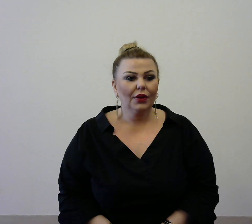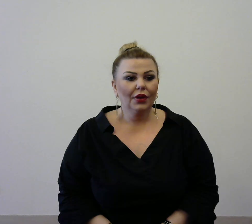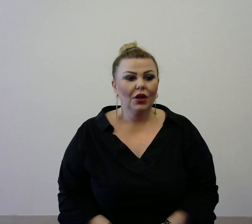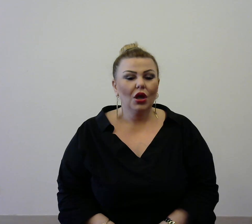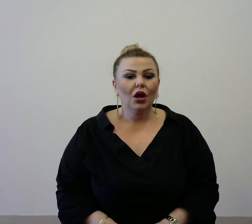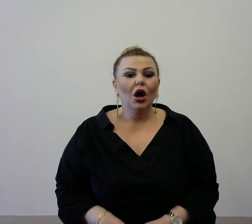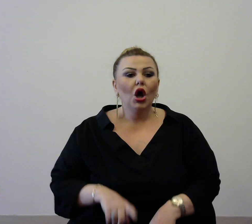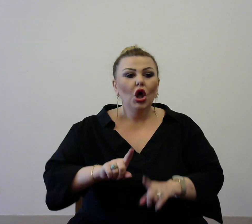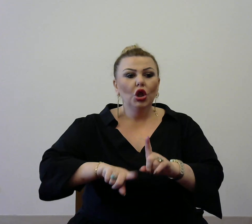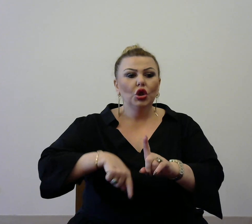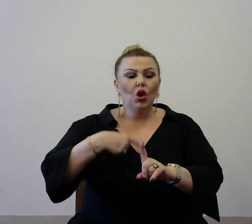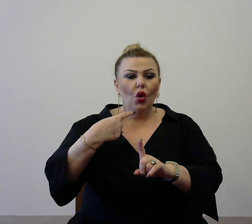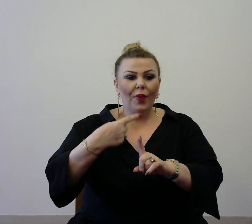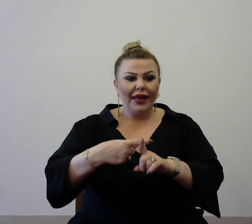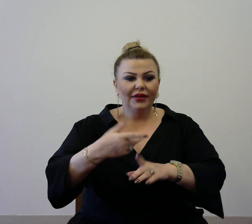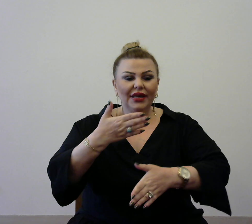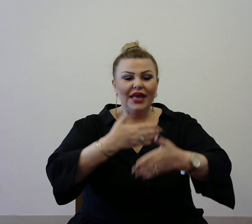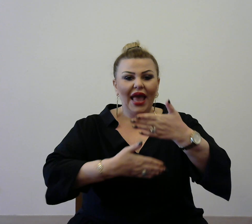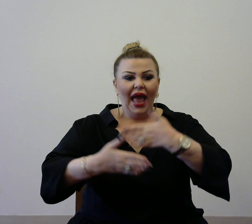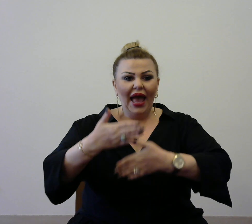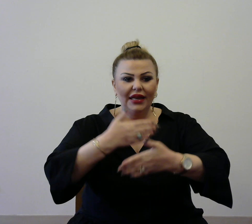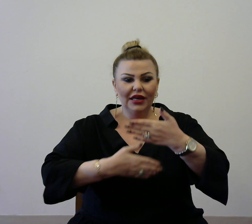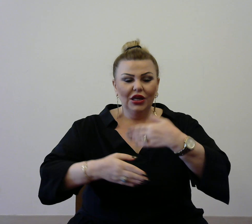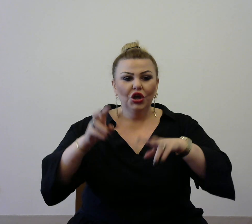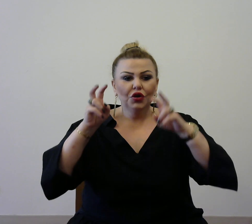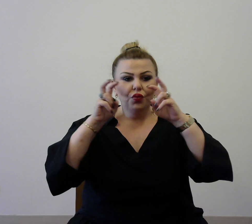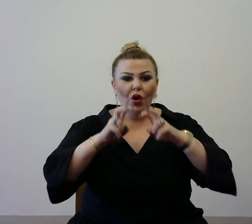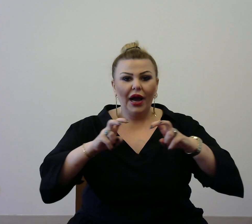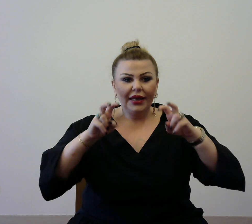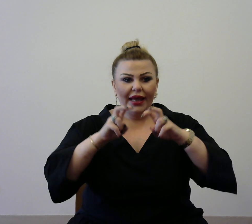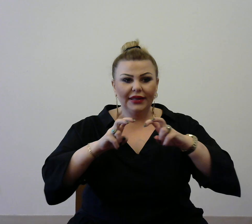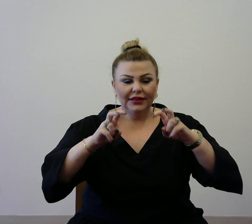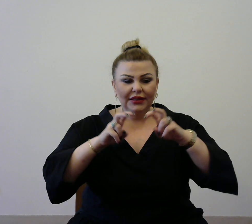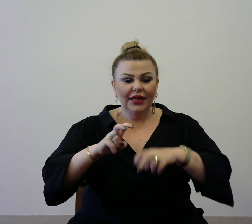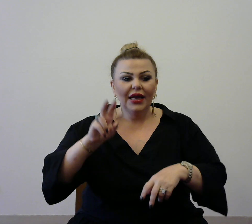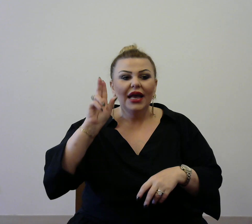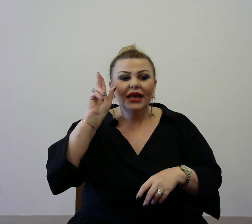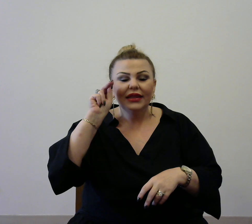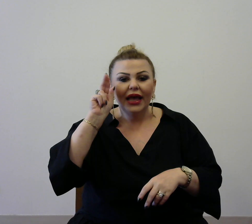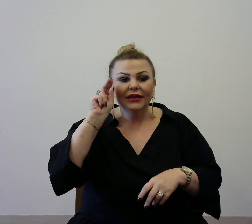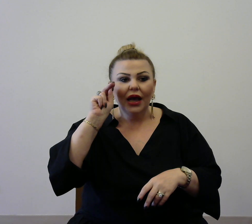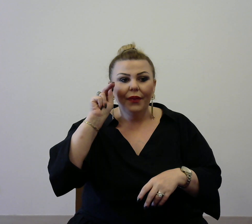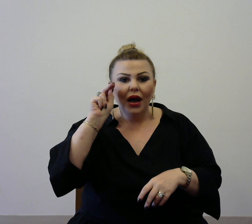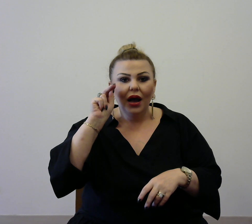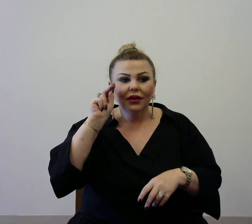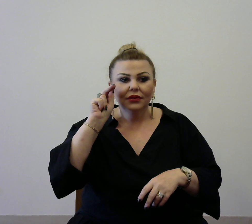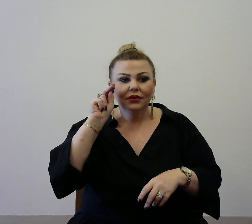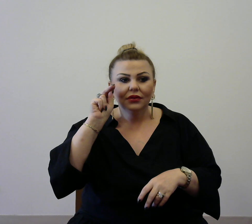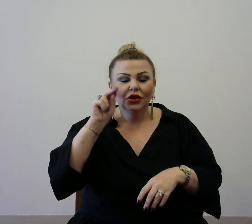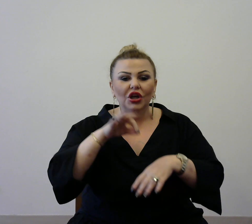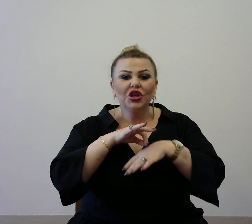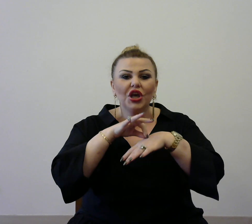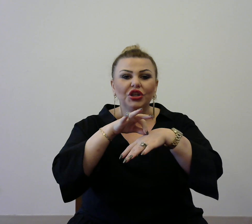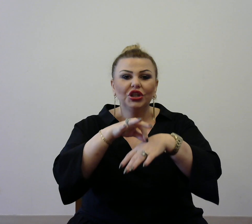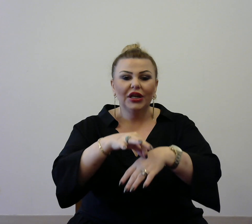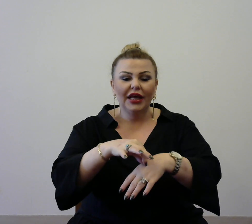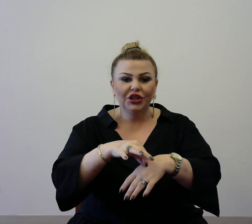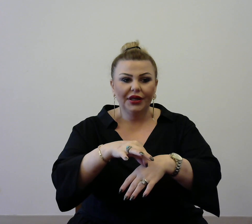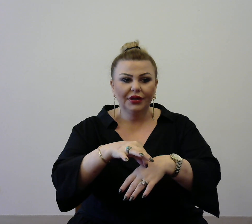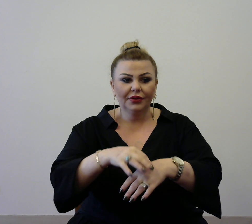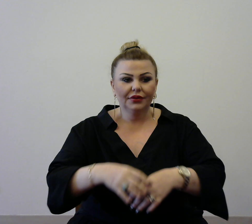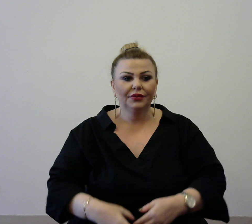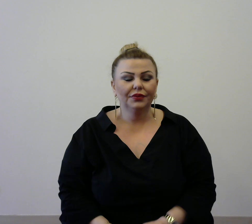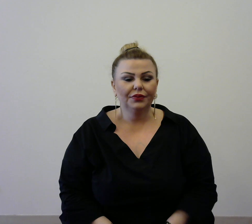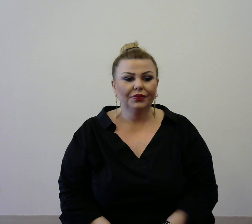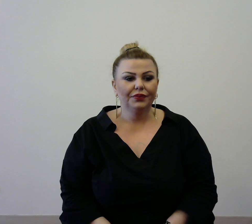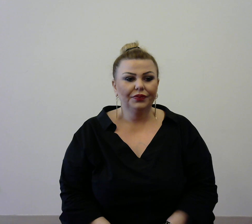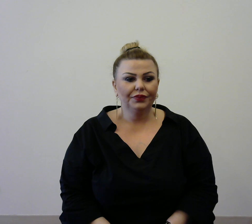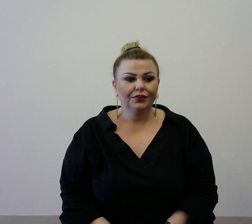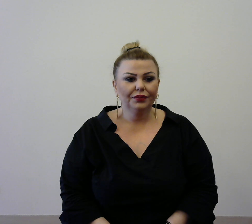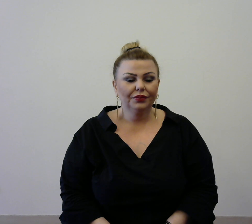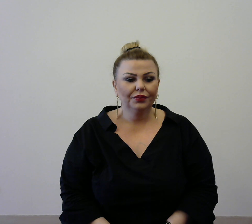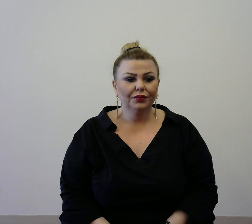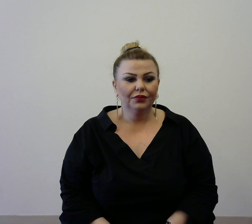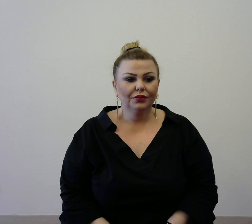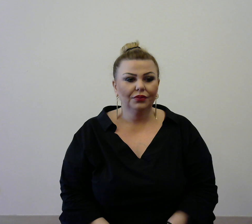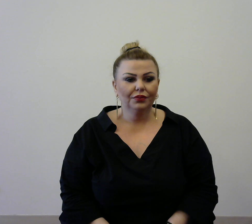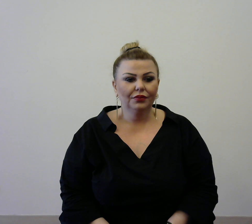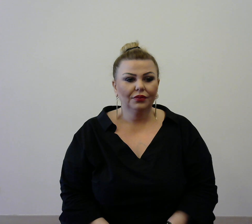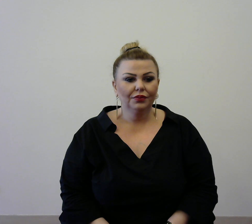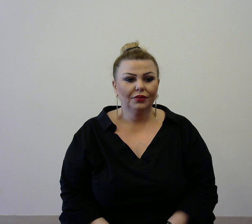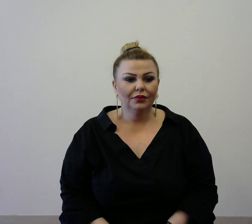Növbəti əlillik müayinəsi nə zaman keçiriləcək?